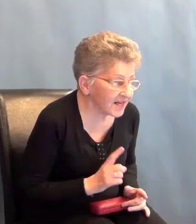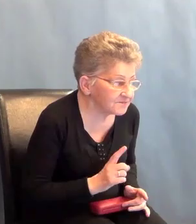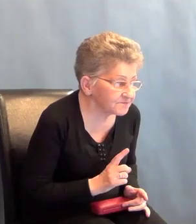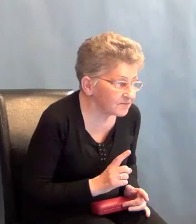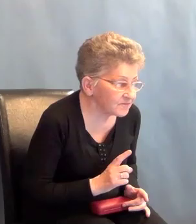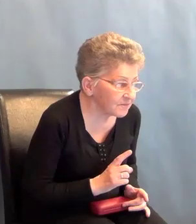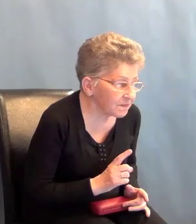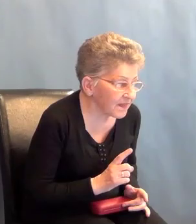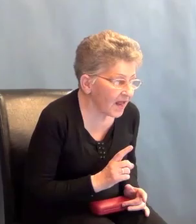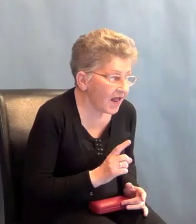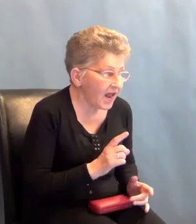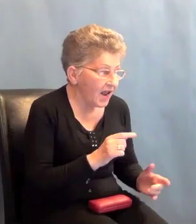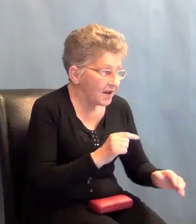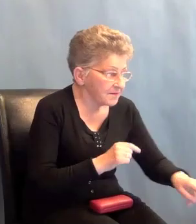Moment.